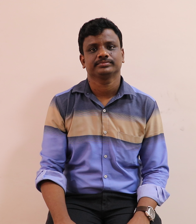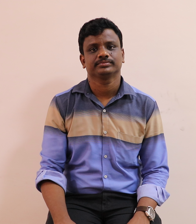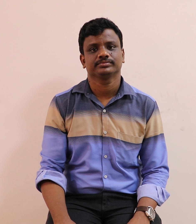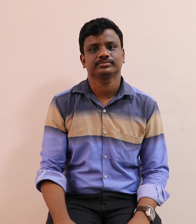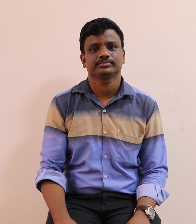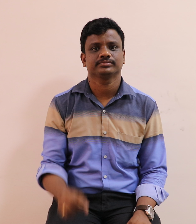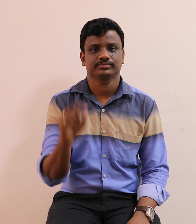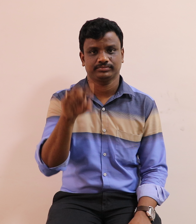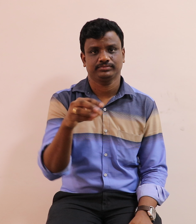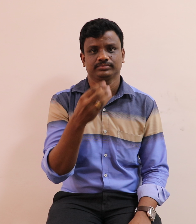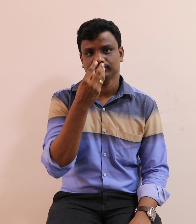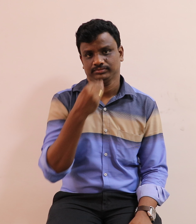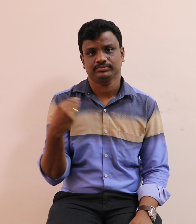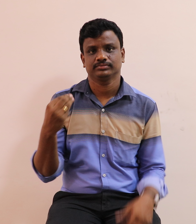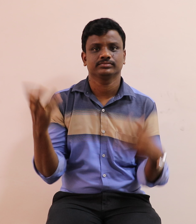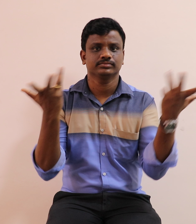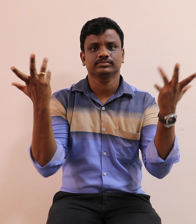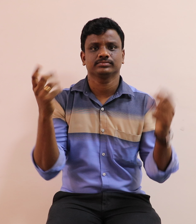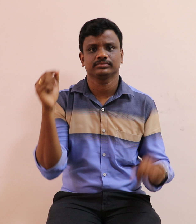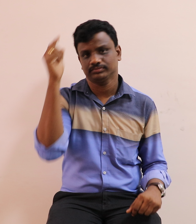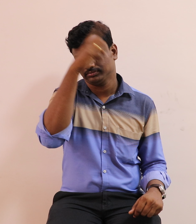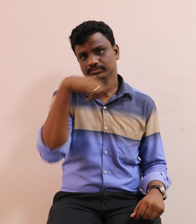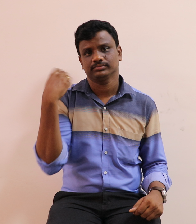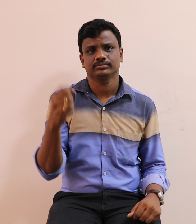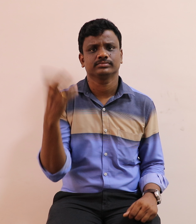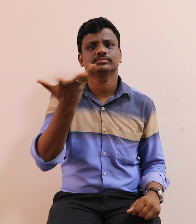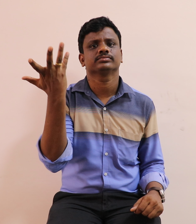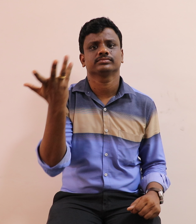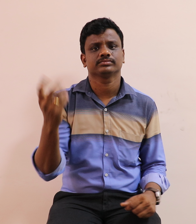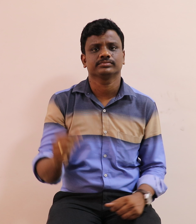how can i trust you